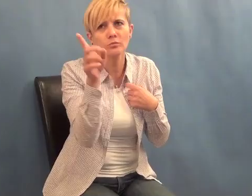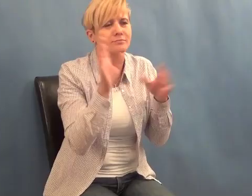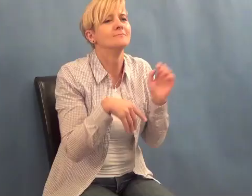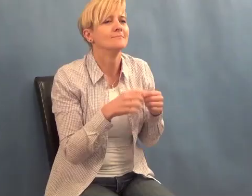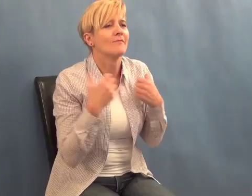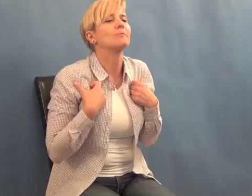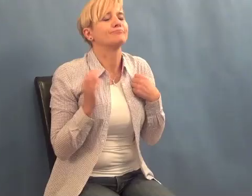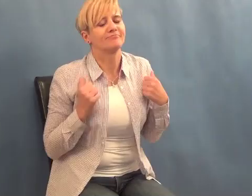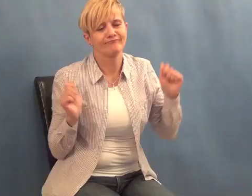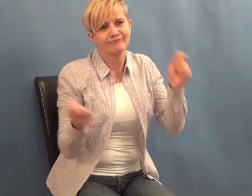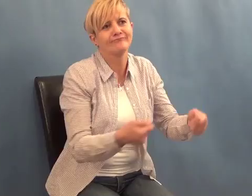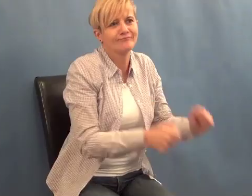Dobrze, zdejmuje plecak.